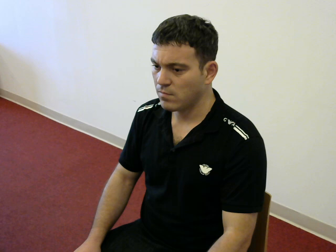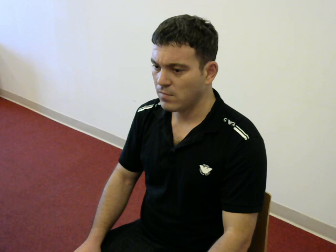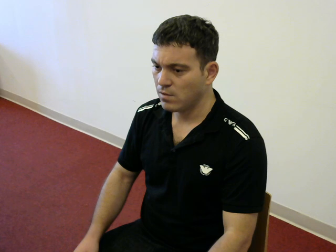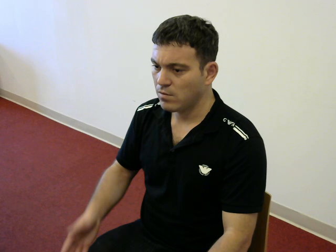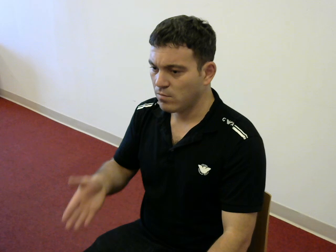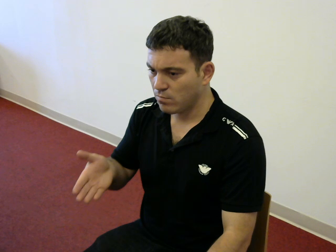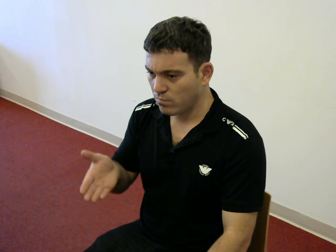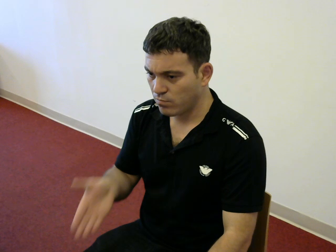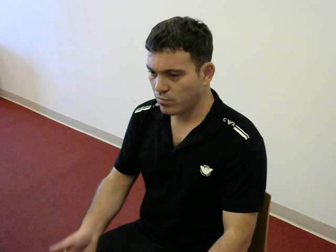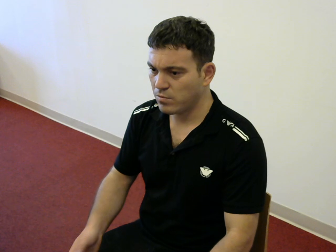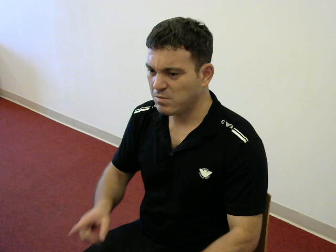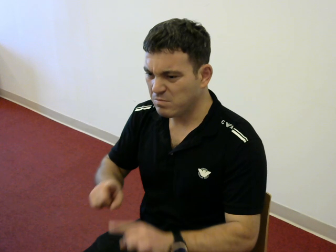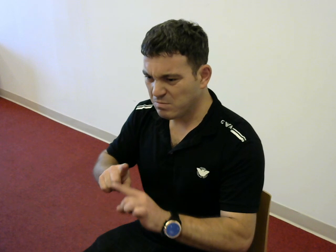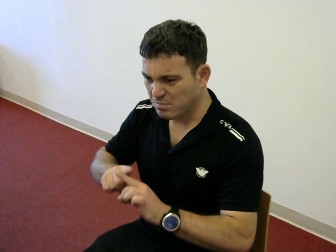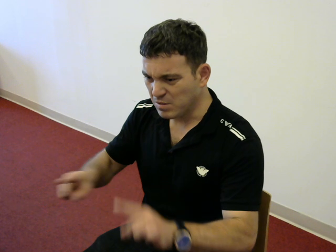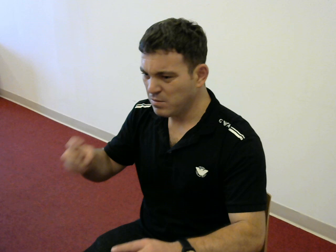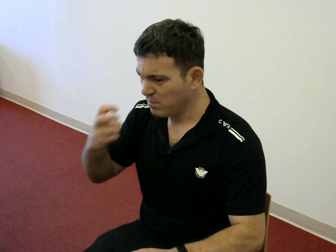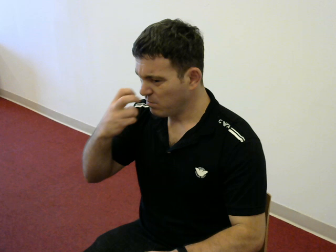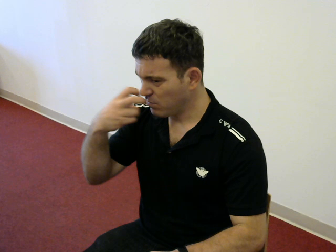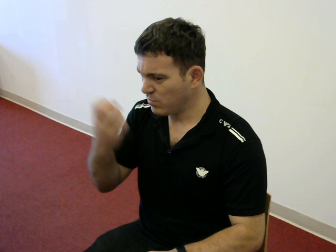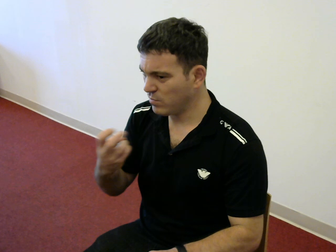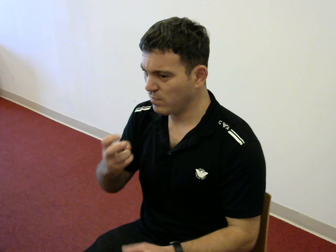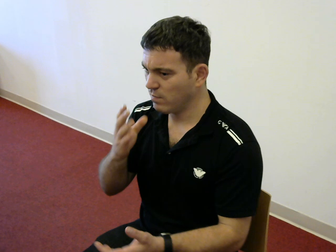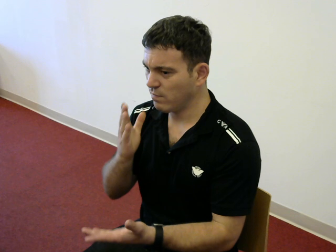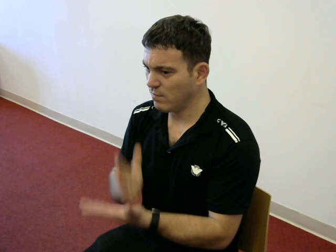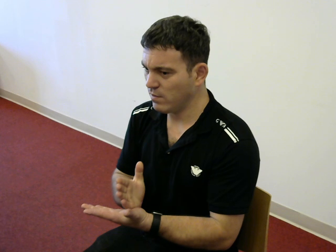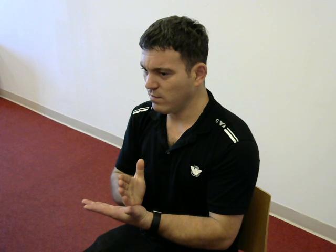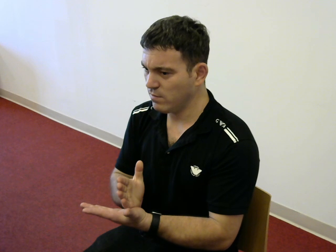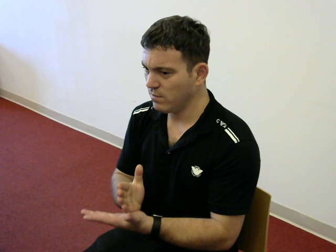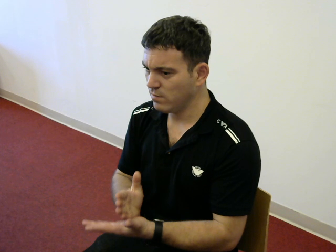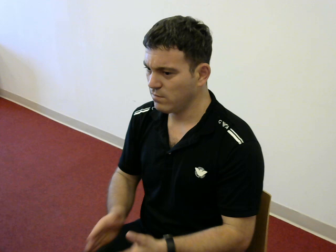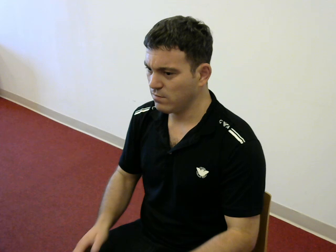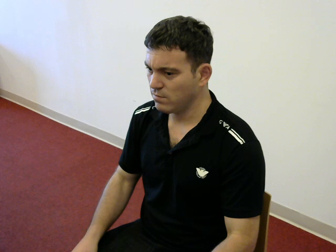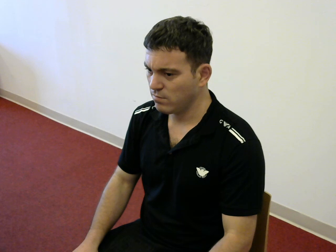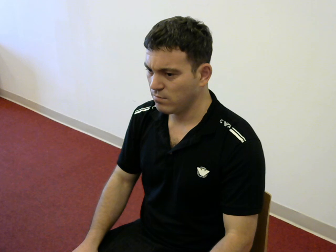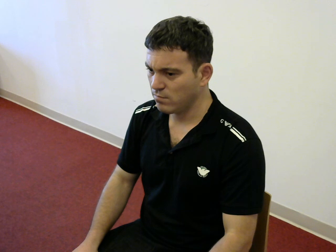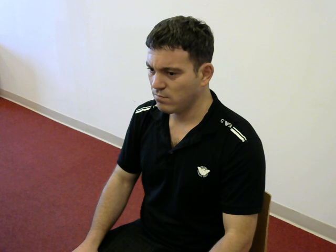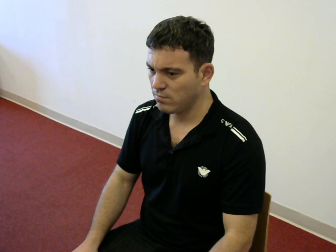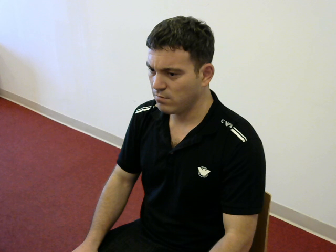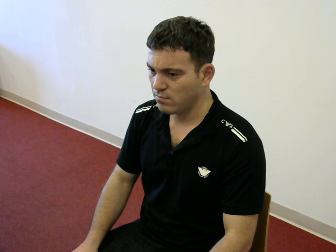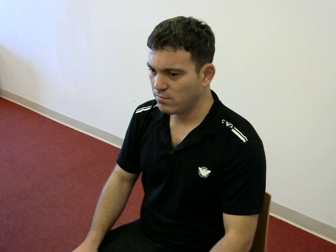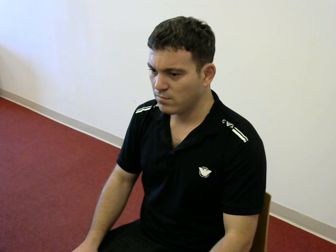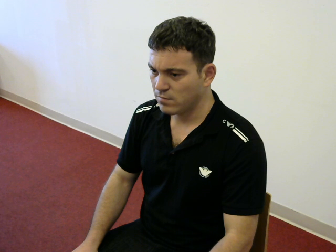Burda qəribə qoxu var